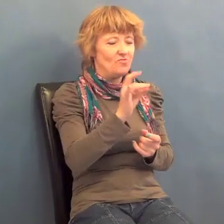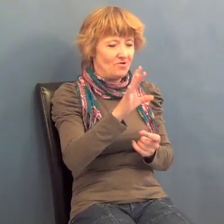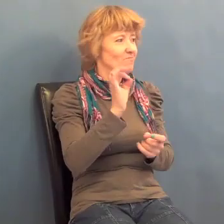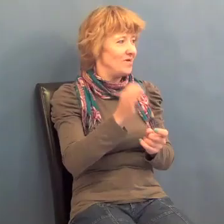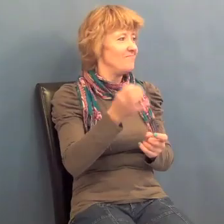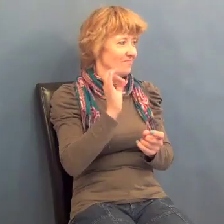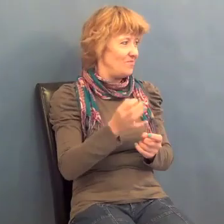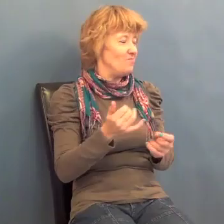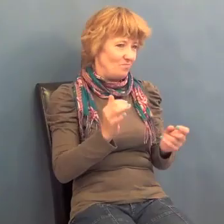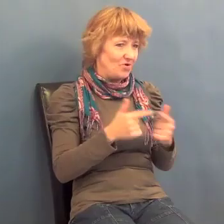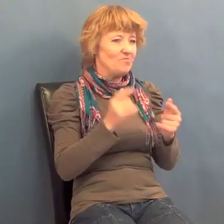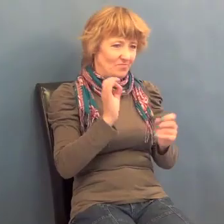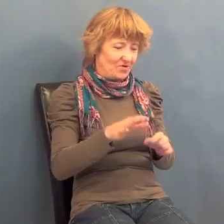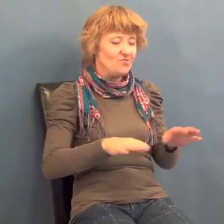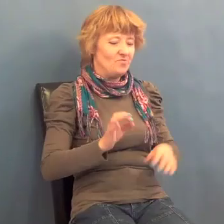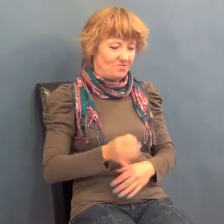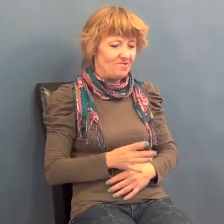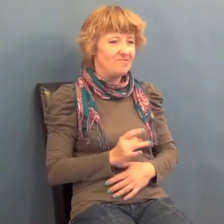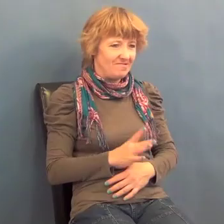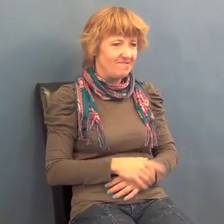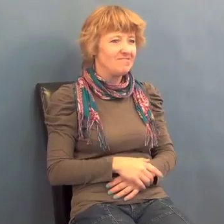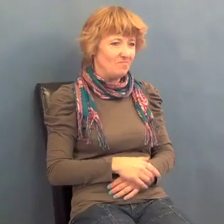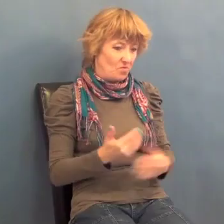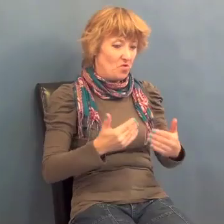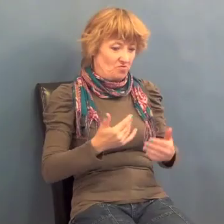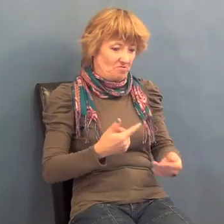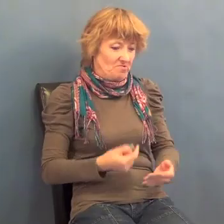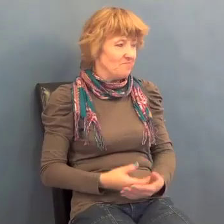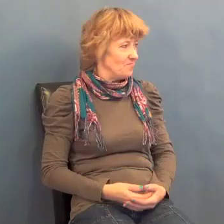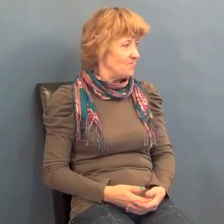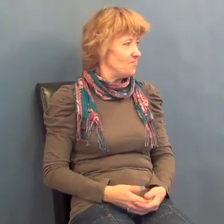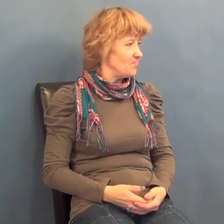Tak, pasuje do tego, jest ślisko, zgadzam się.